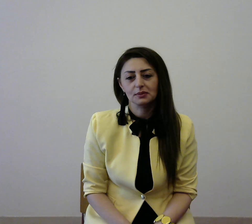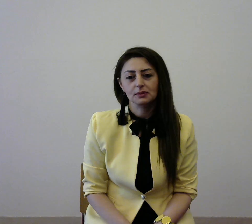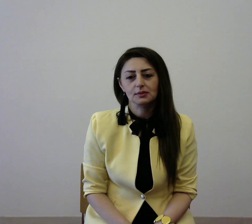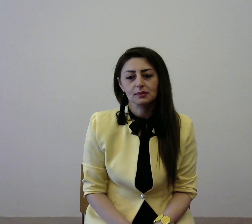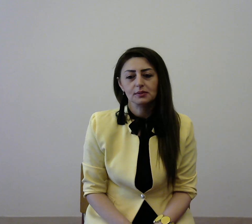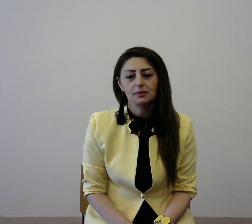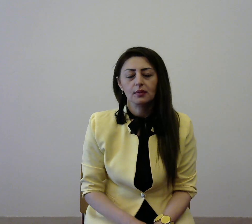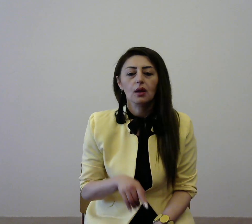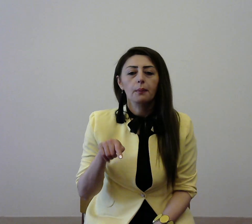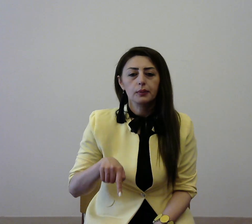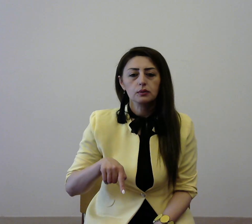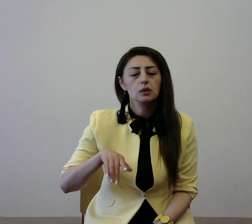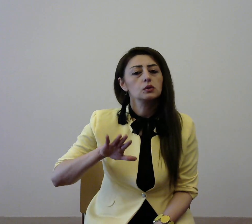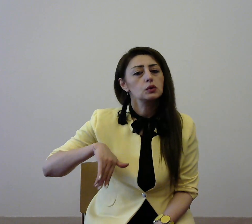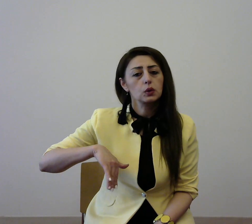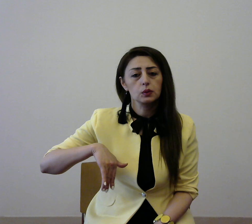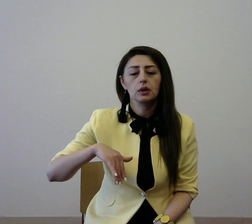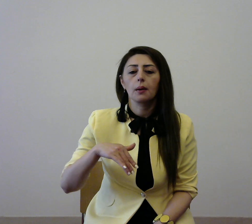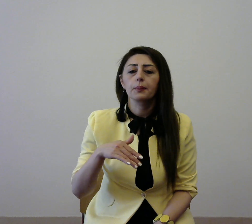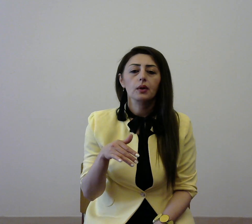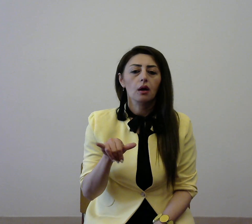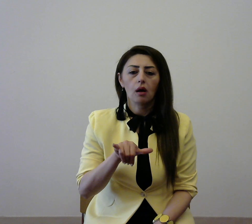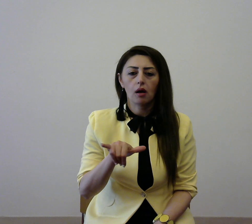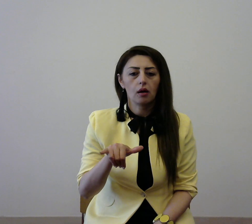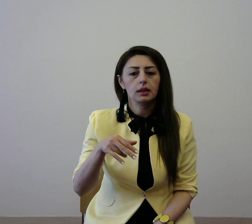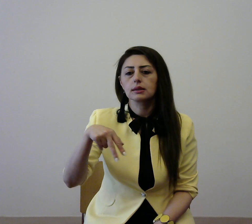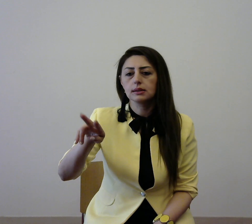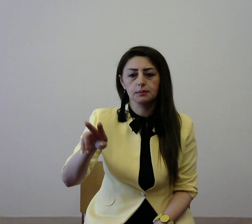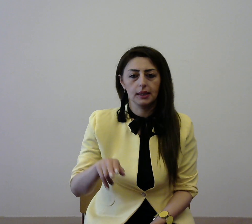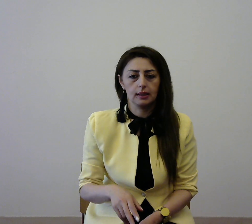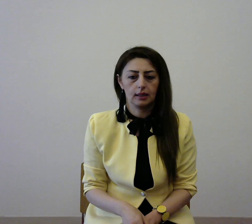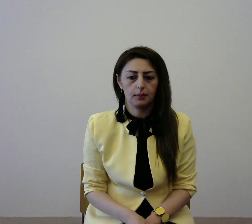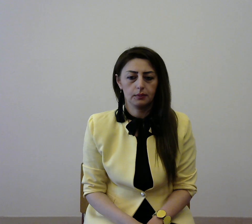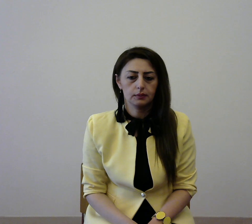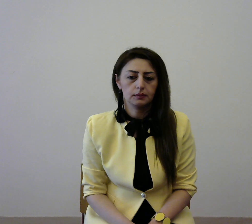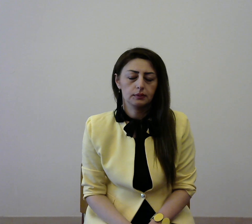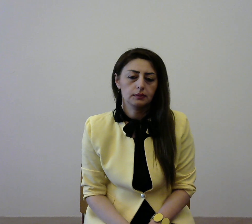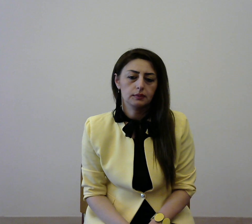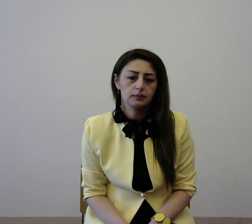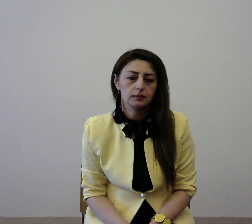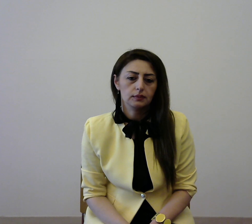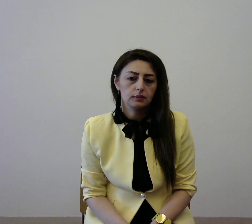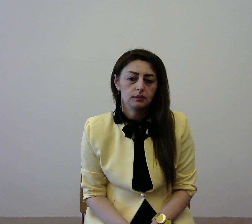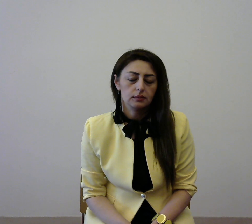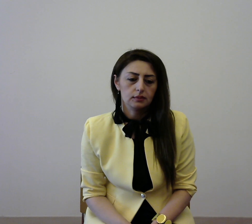Burdan sonra hara getməliyəm?